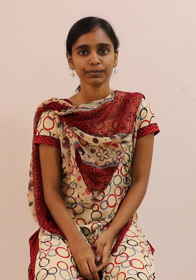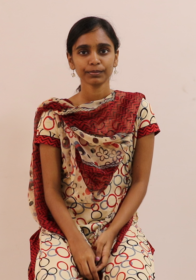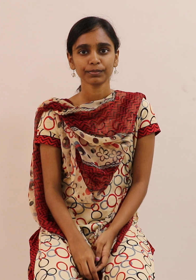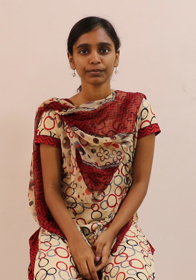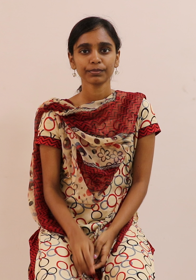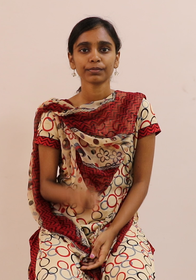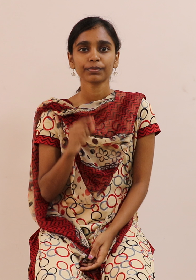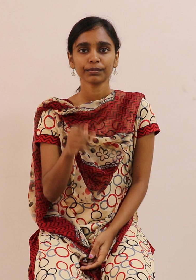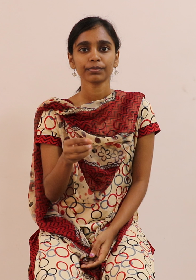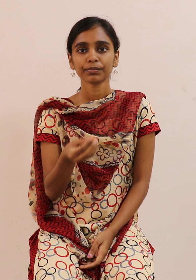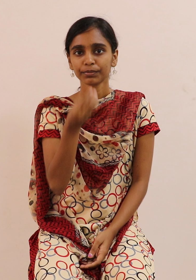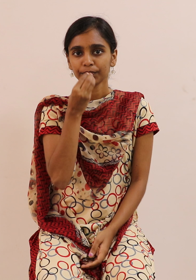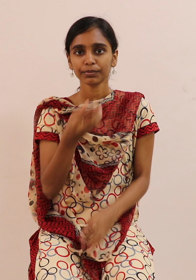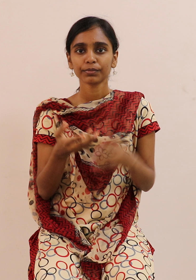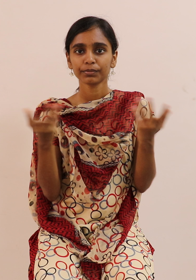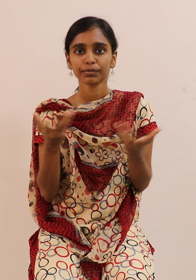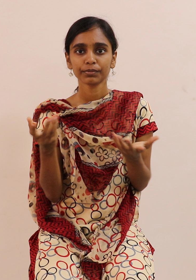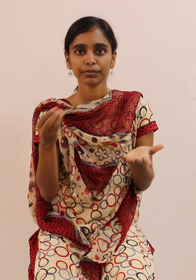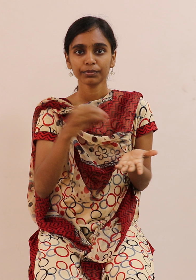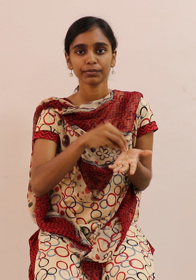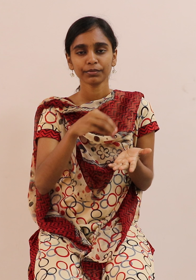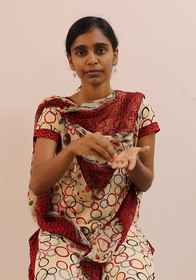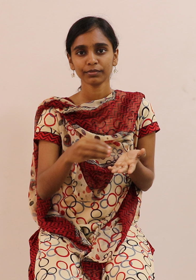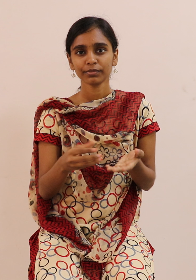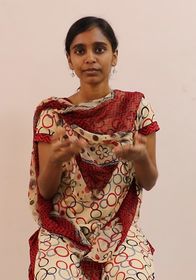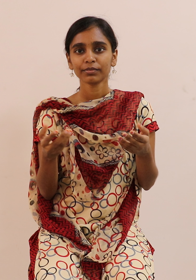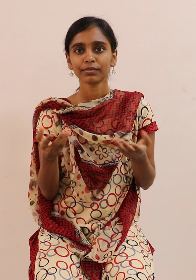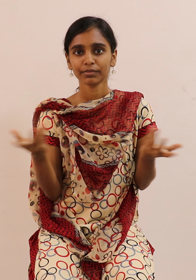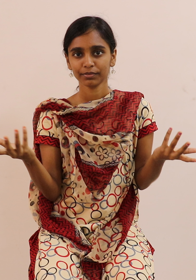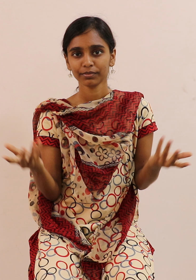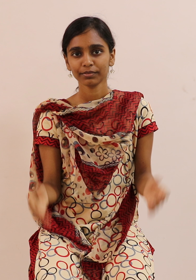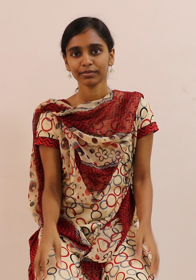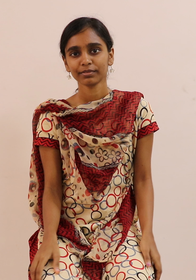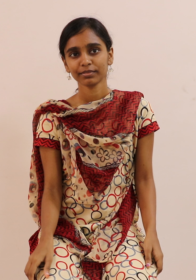do you need something